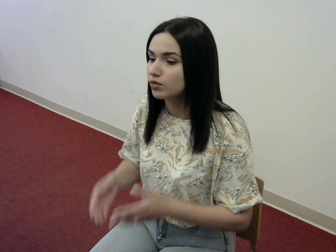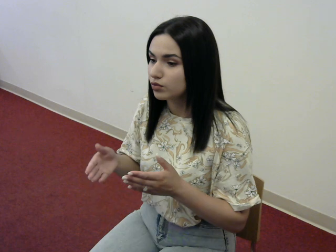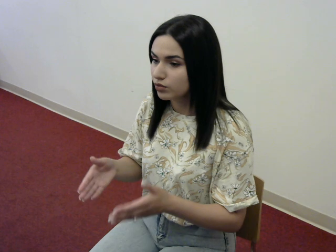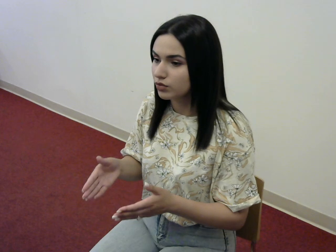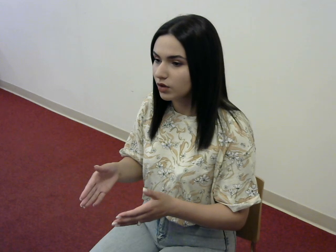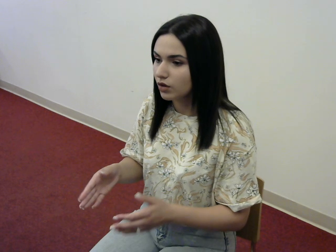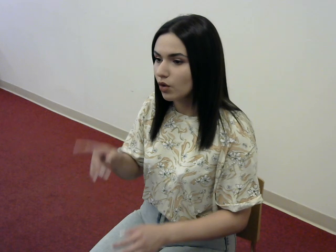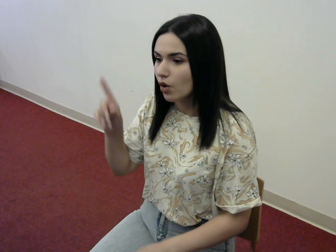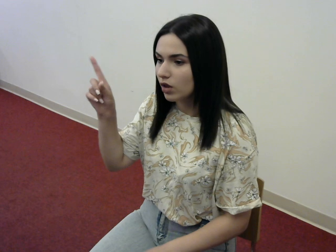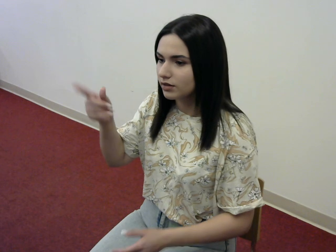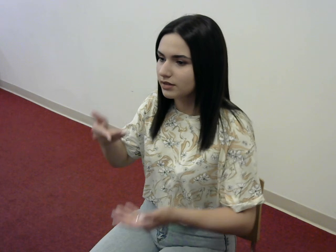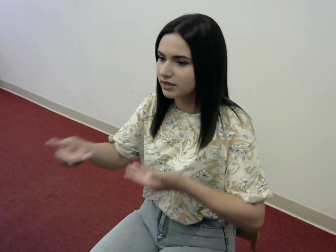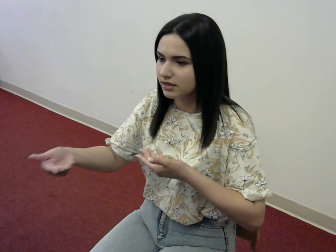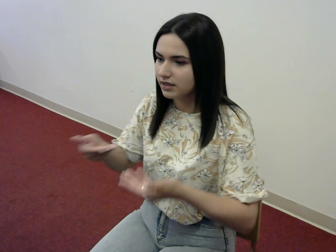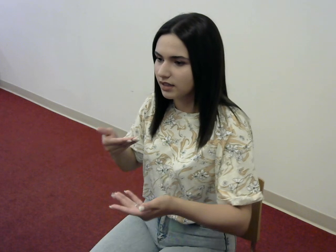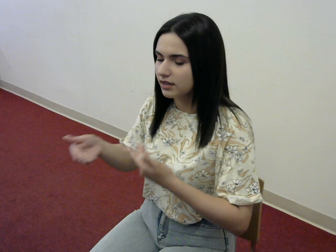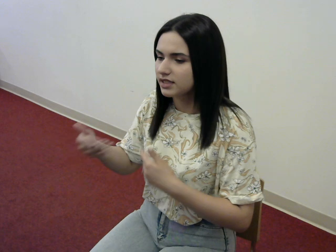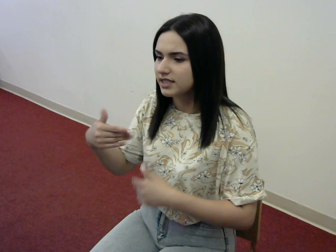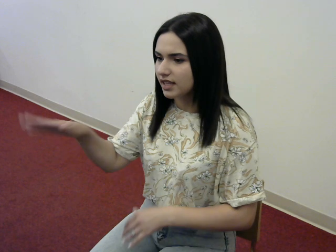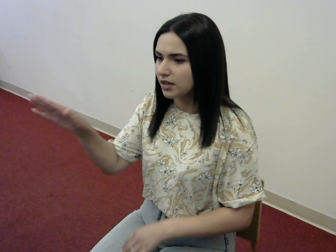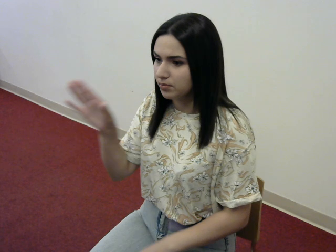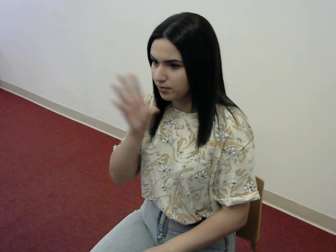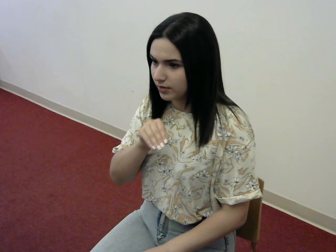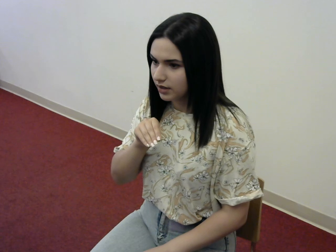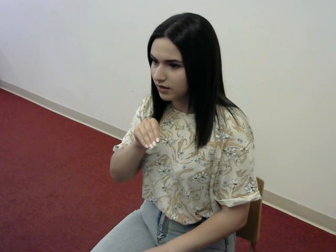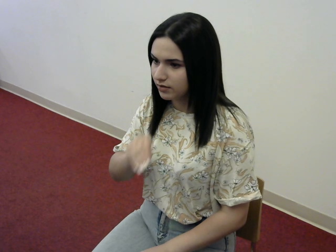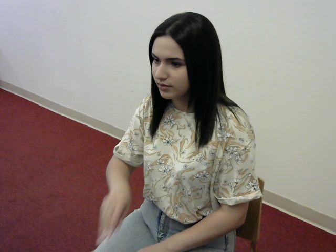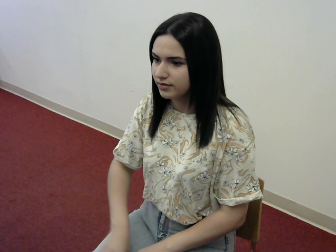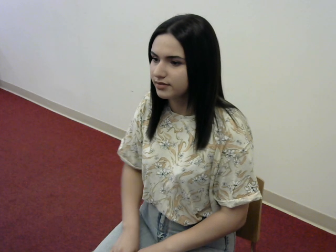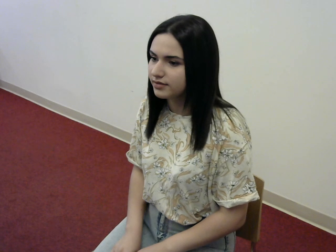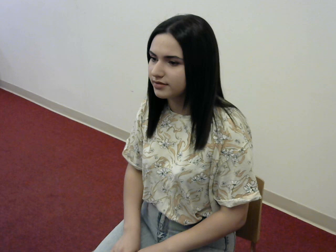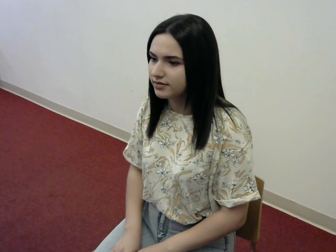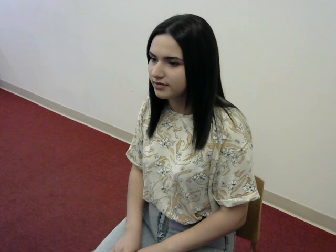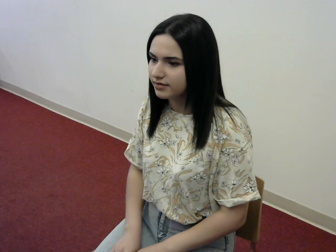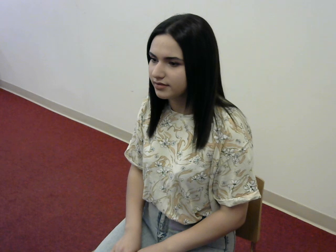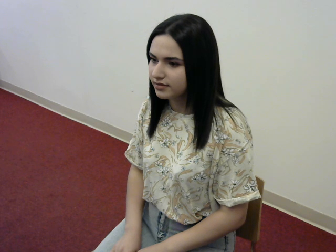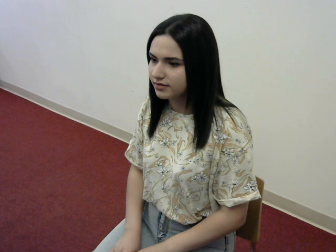Burdan ora piyada gedə bilərəmmi?